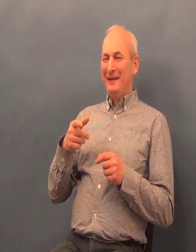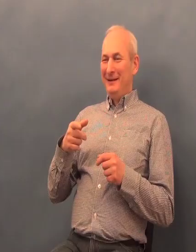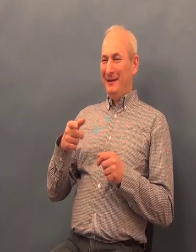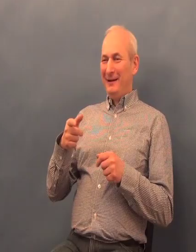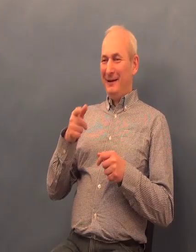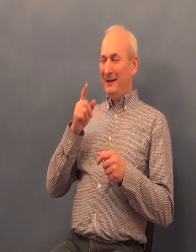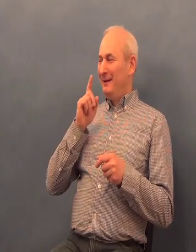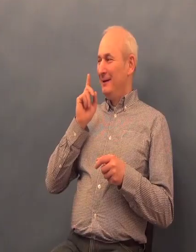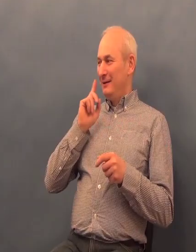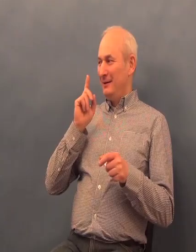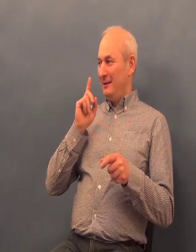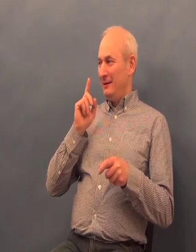Ten chłopiec...